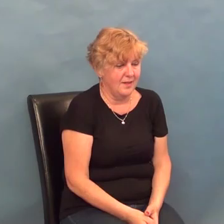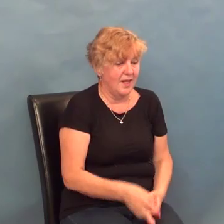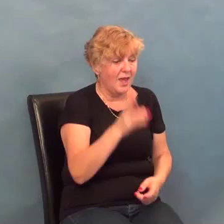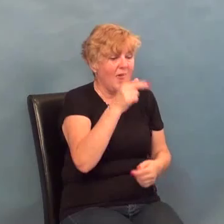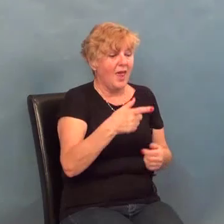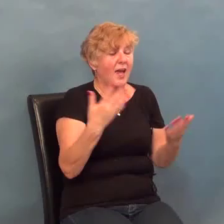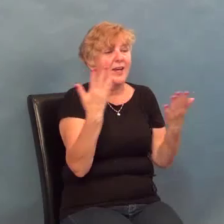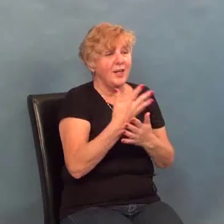Kino nie pasuje.